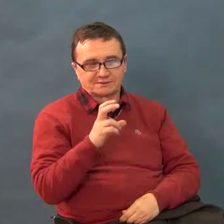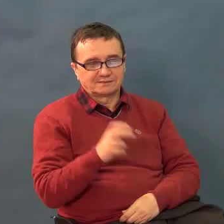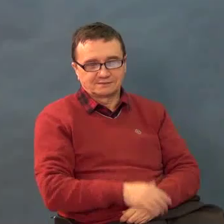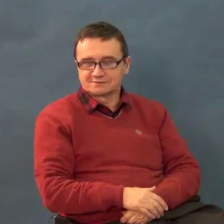W czwartek.